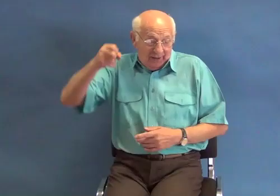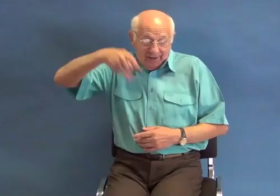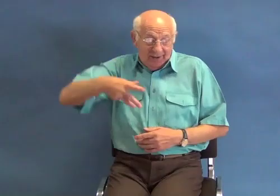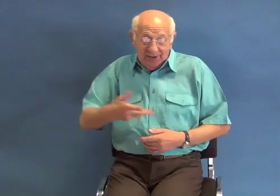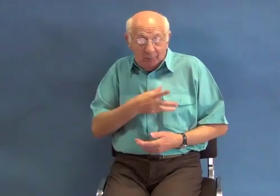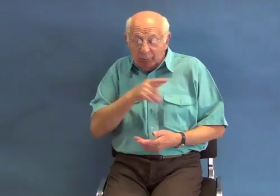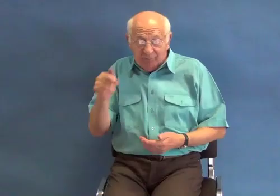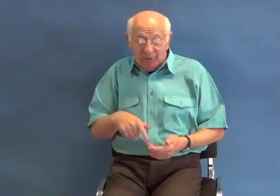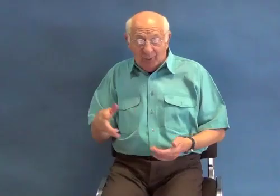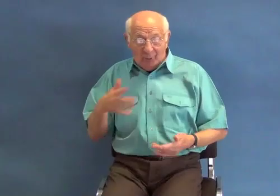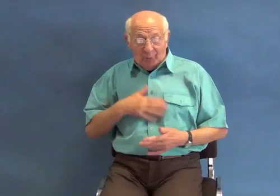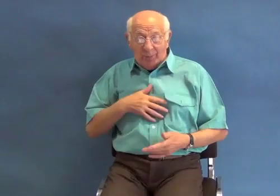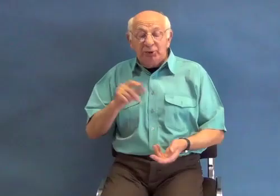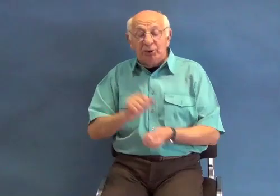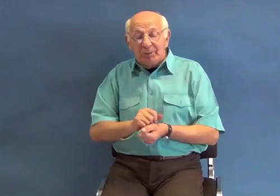Nie powinno się kąpać.